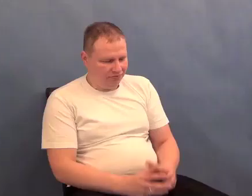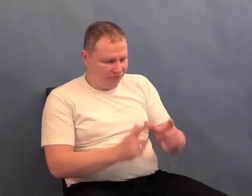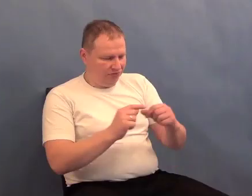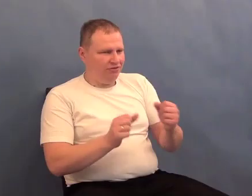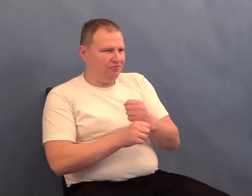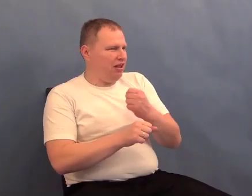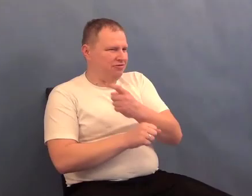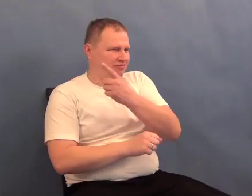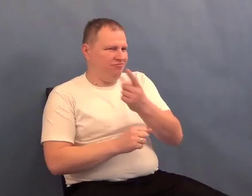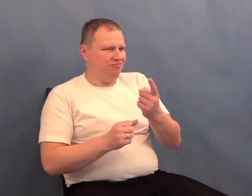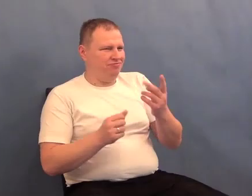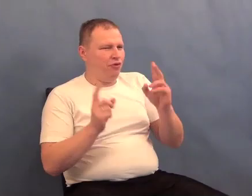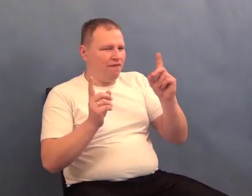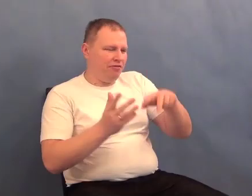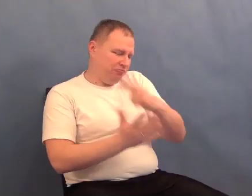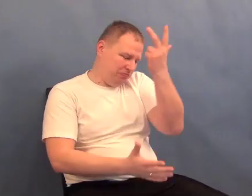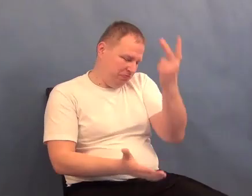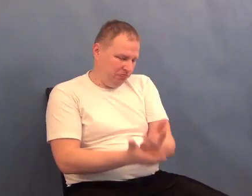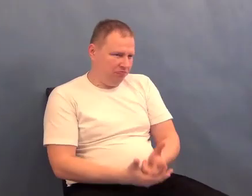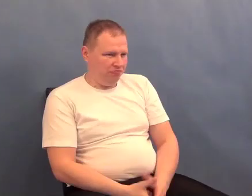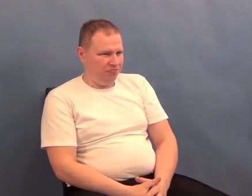Ten trójkątny znak, to w pracy jest, można się poślizgnąć.